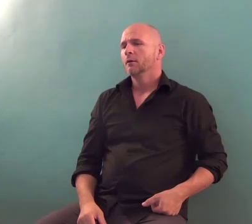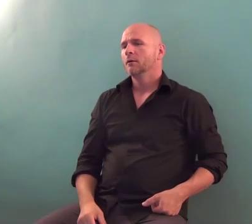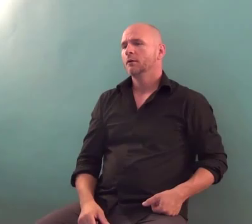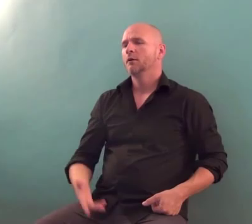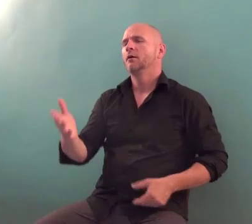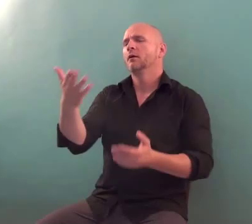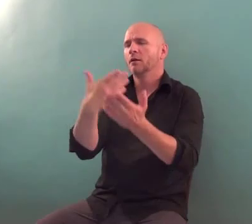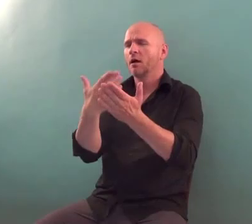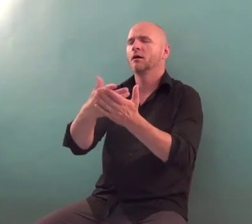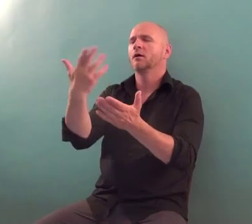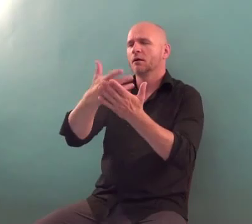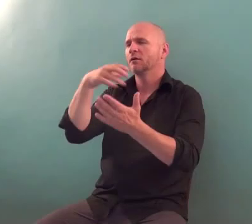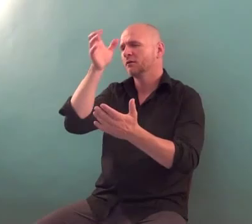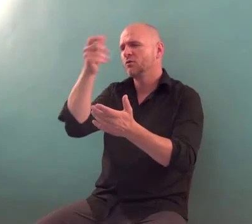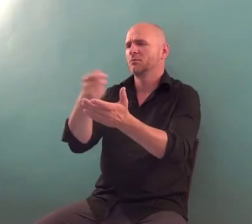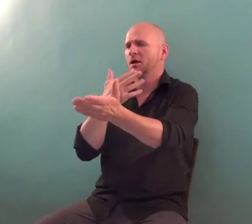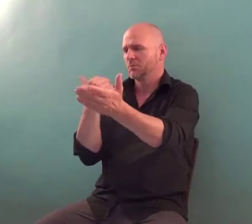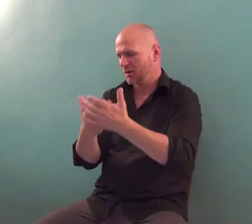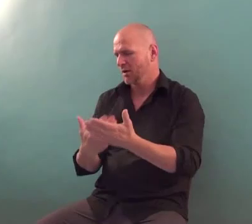Dlatego jesteś nie zdolna, bo nie masz prawa jazdy.